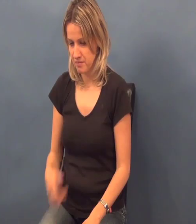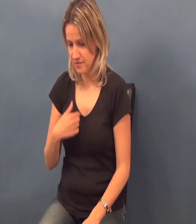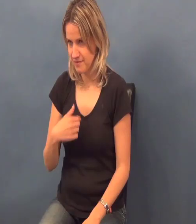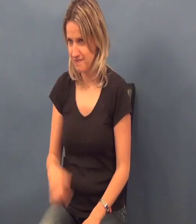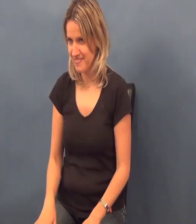Ja.